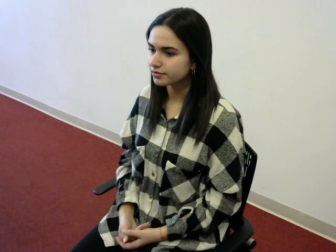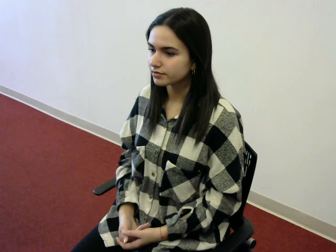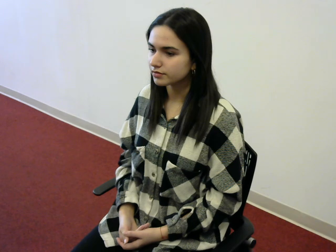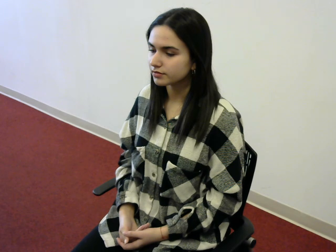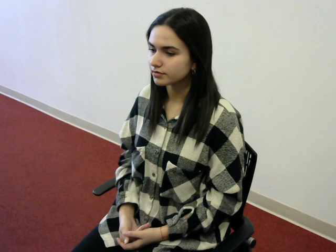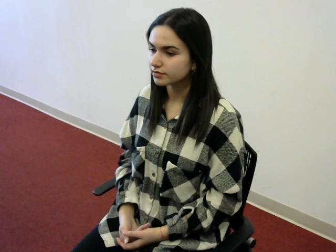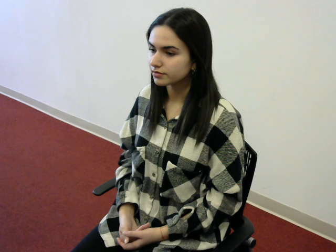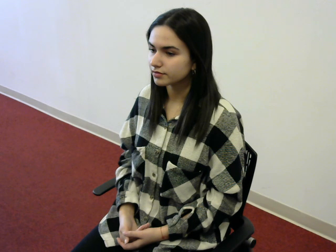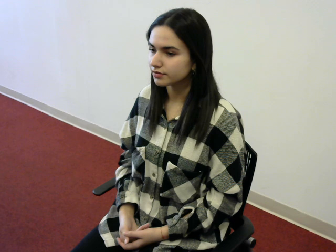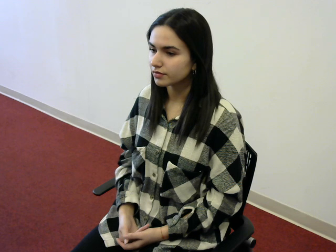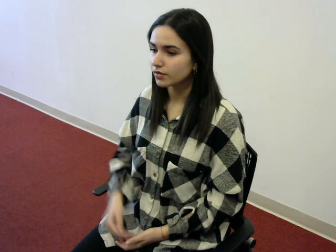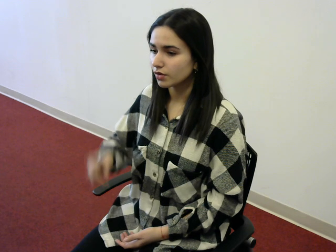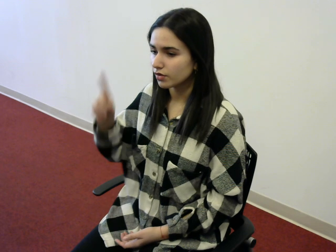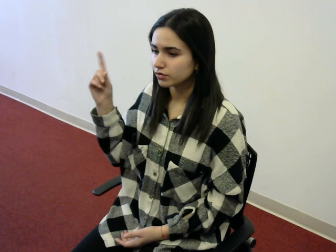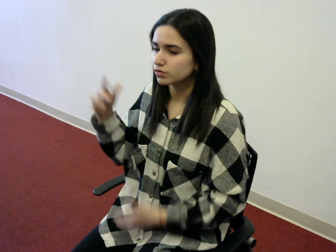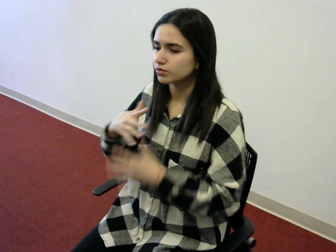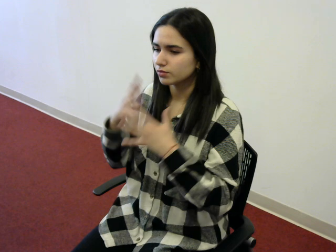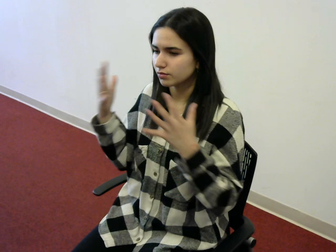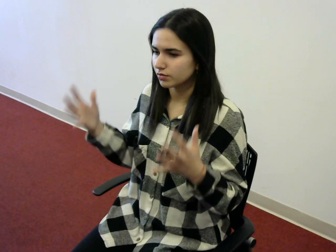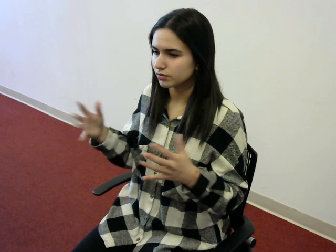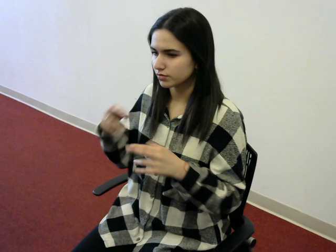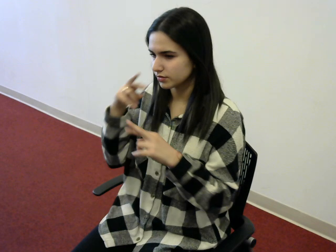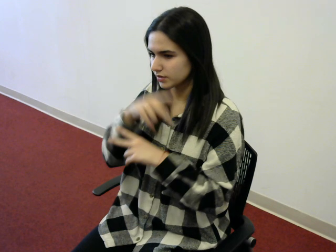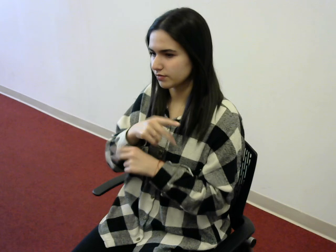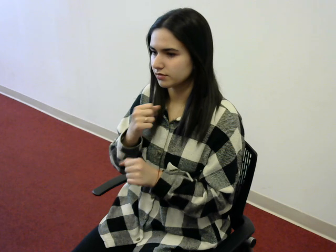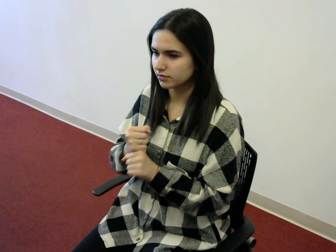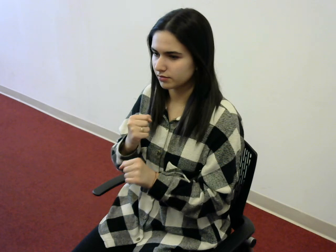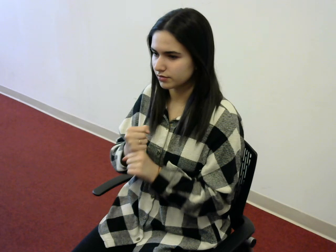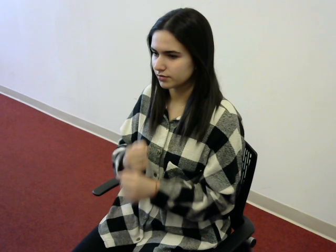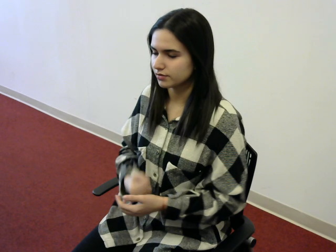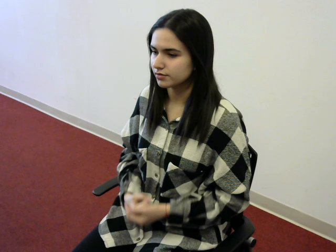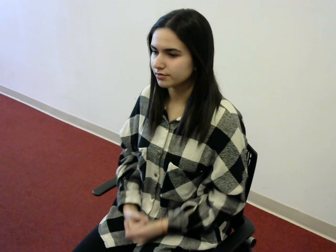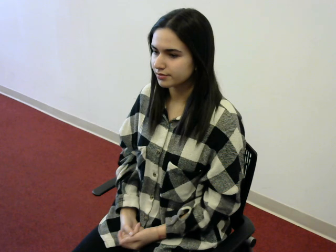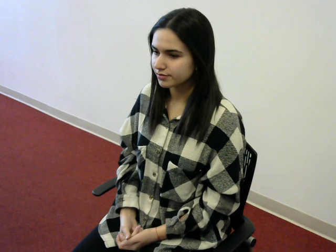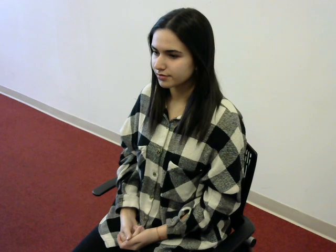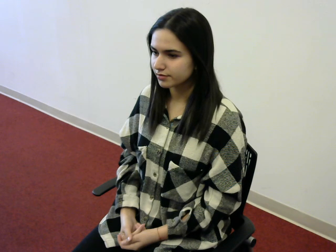O böyük səhv edib